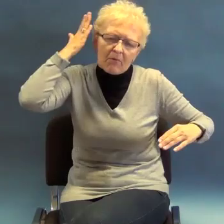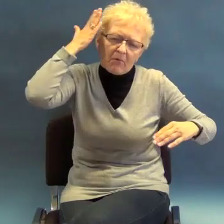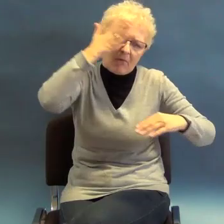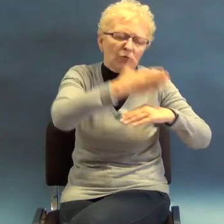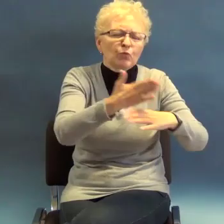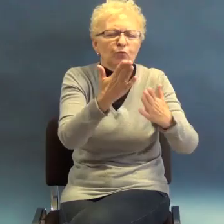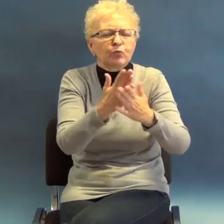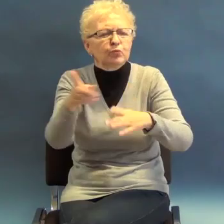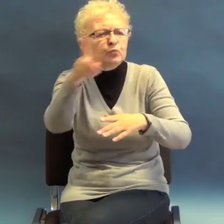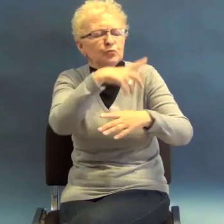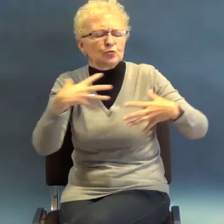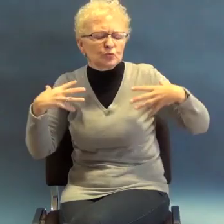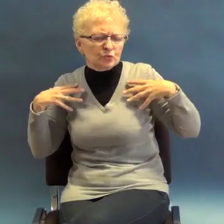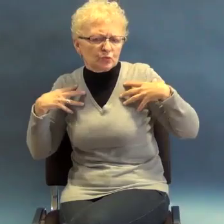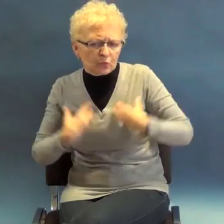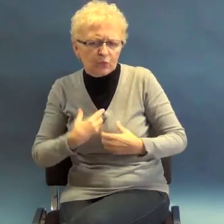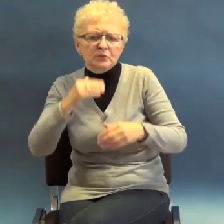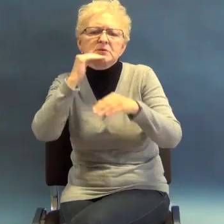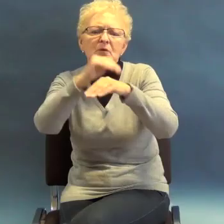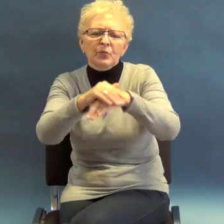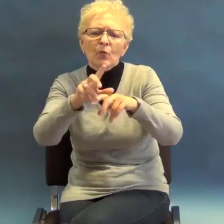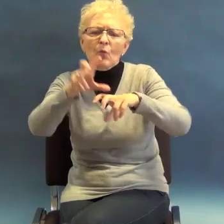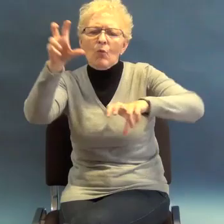Wszyscy już byli zmęczeni, więc zamówili hotel.